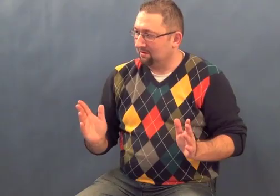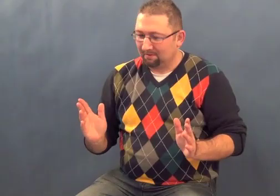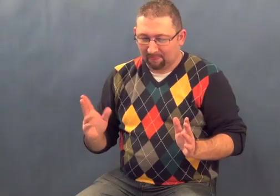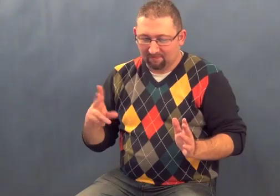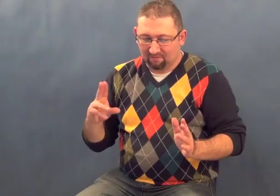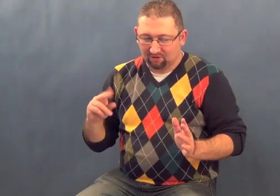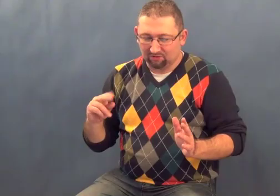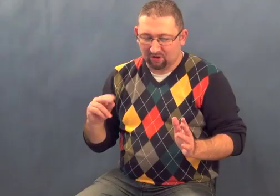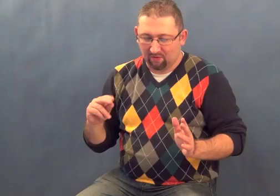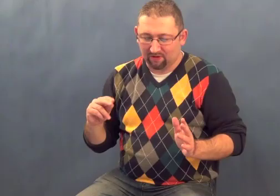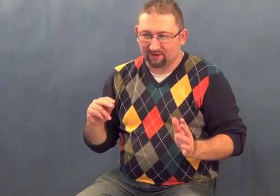Poniedziałek.